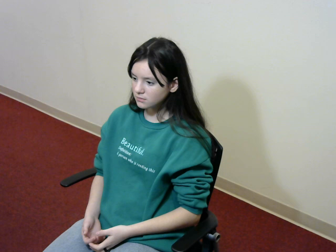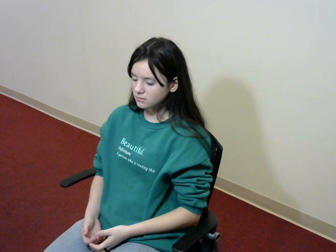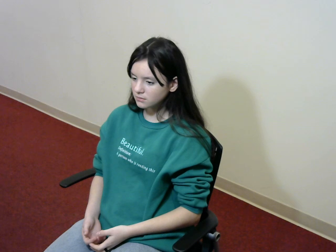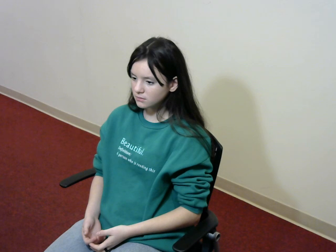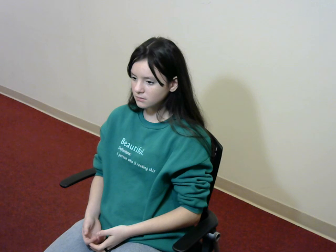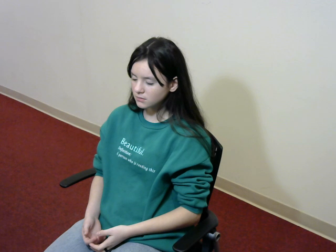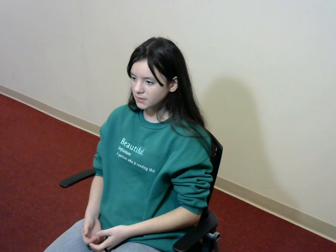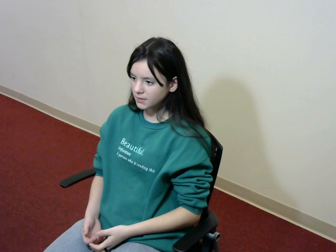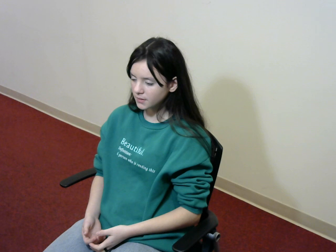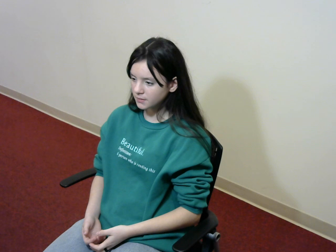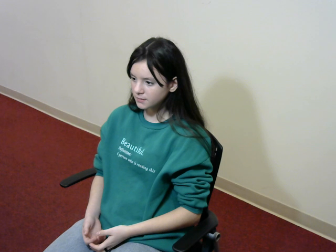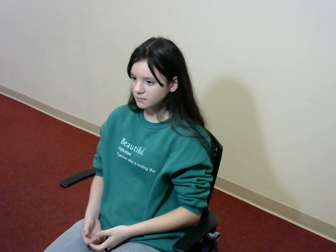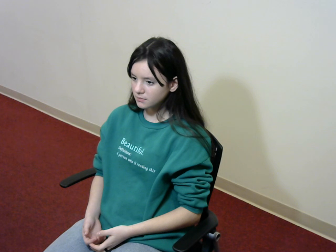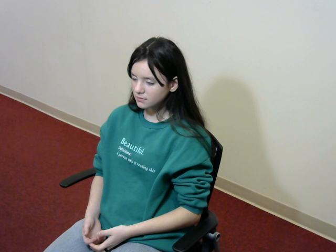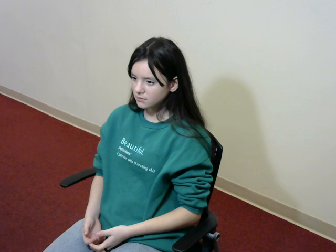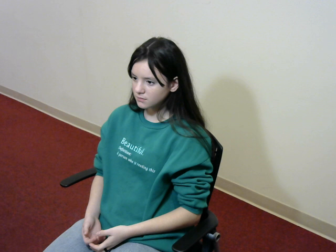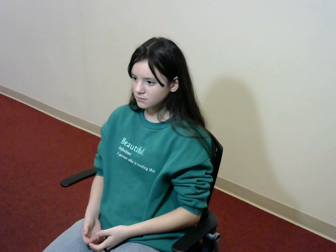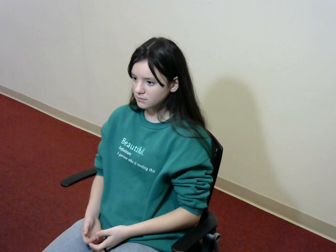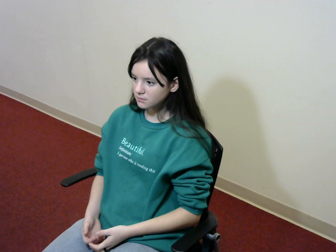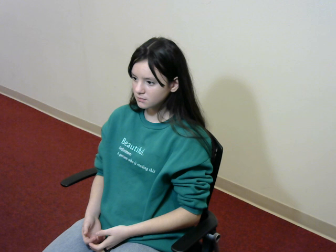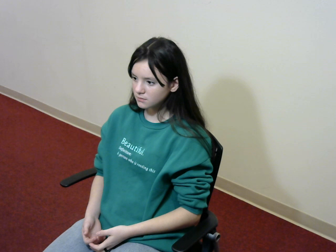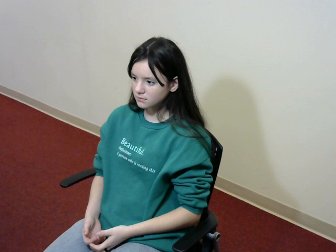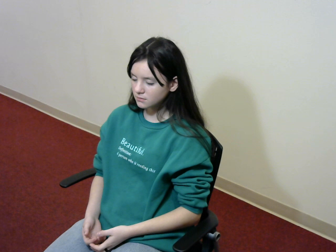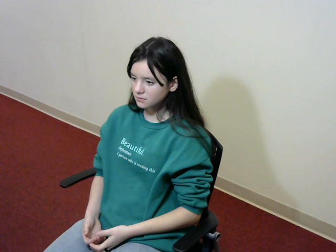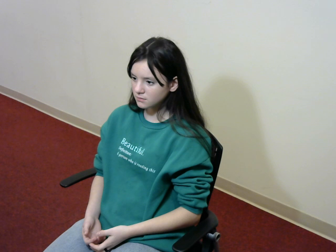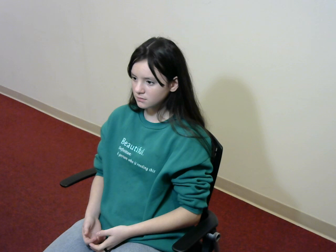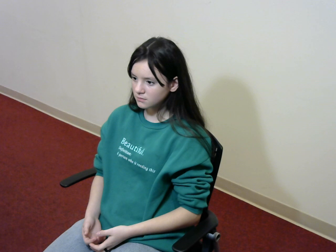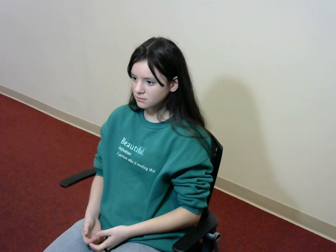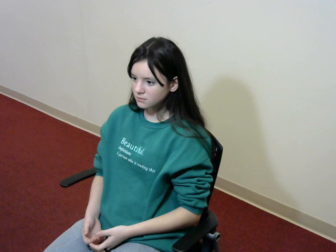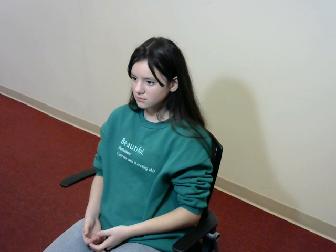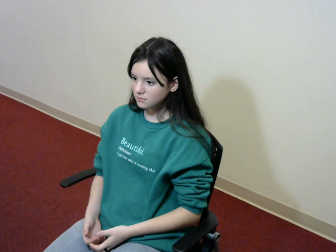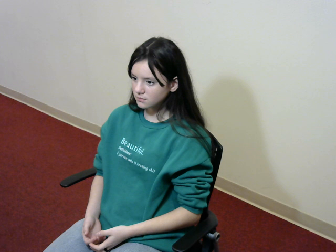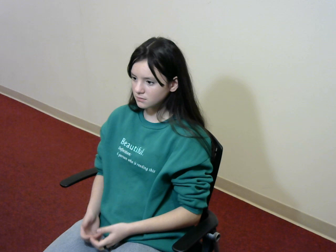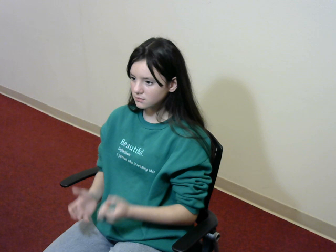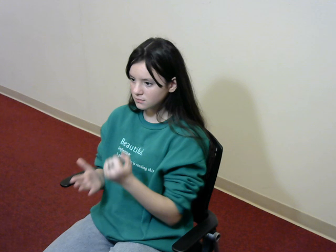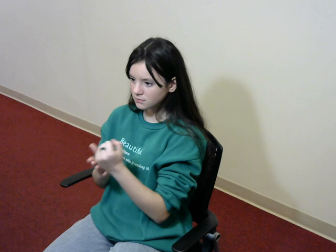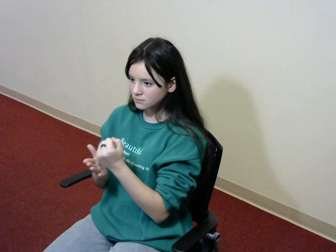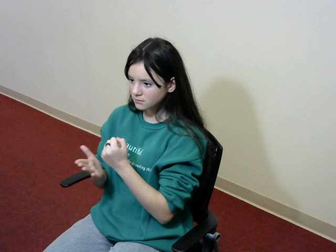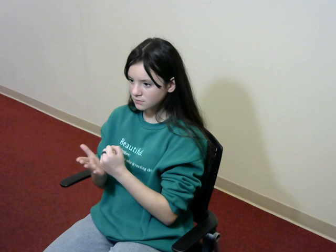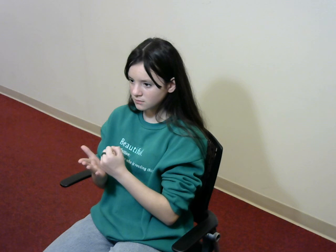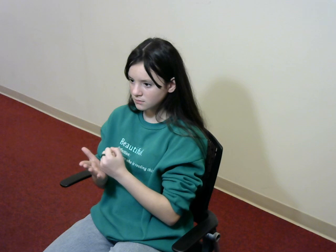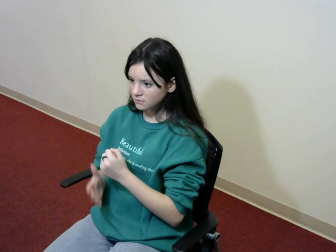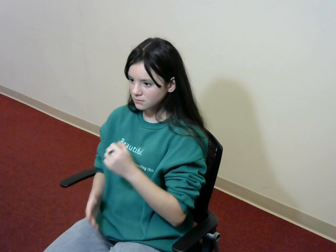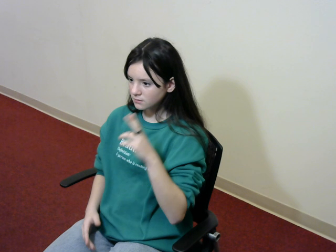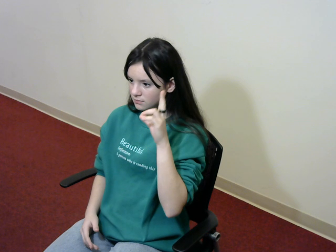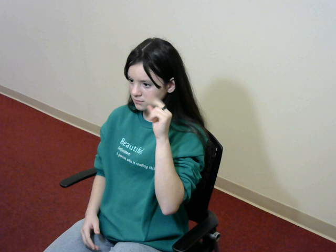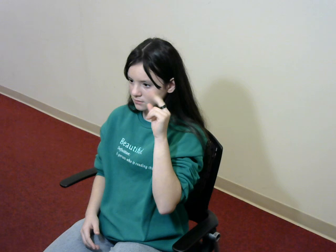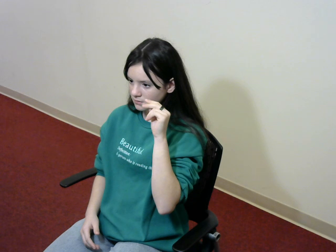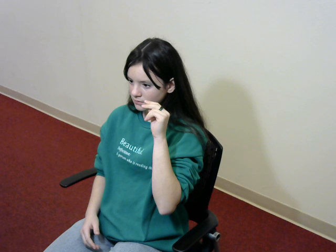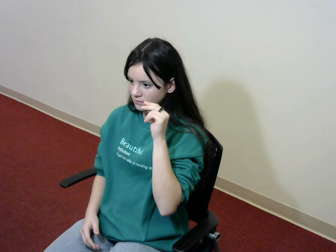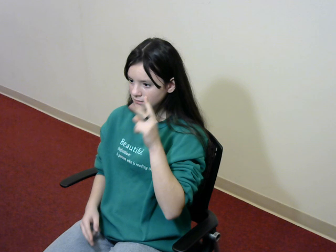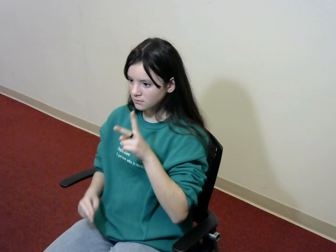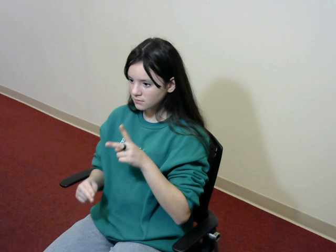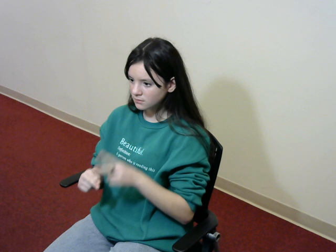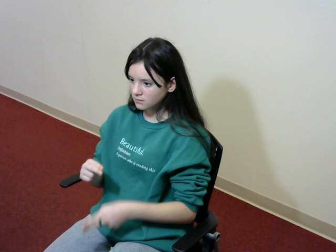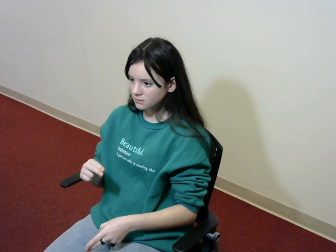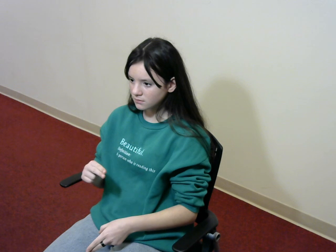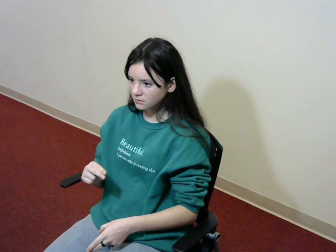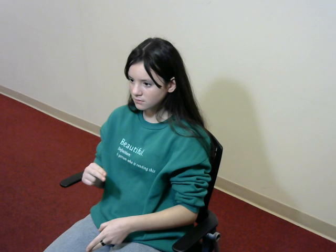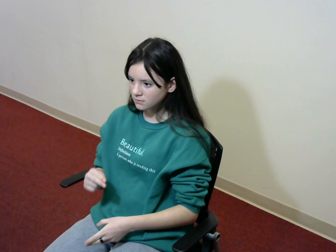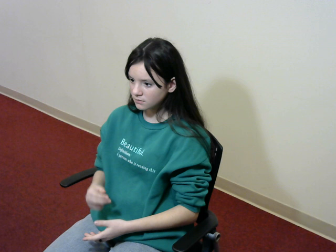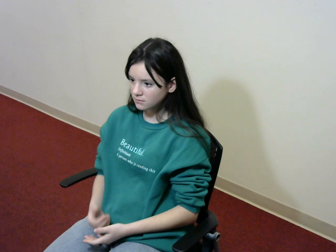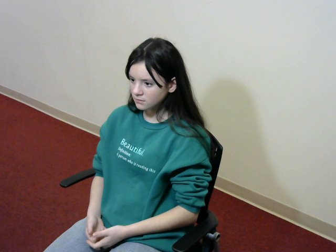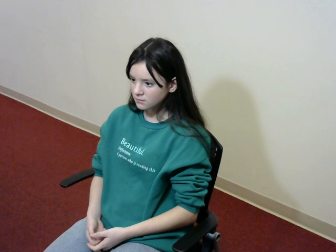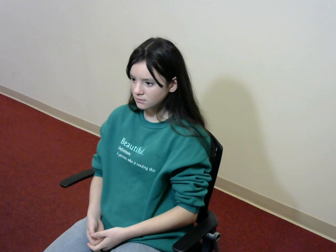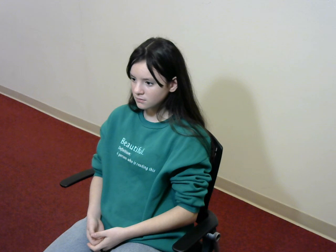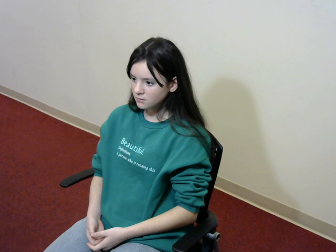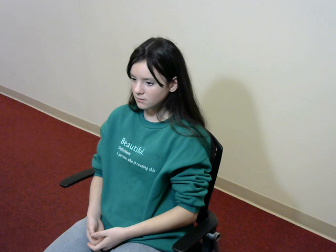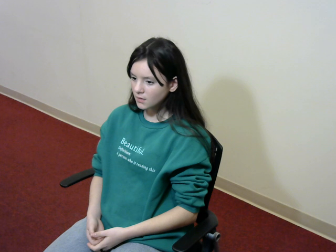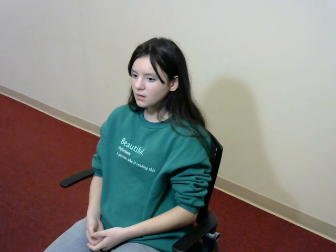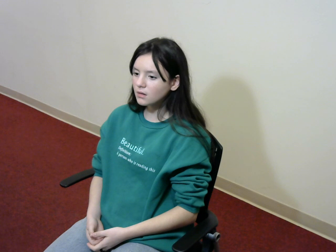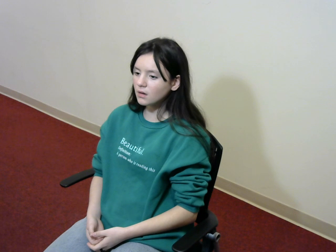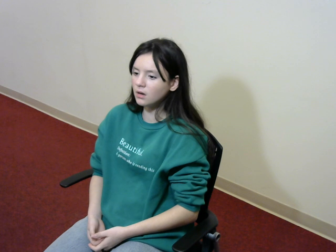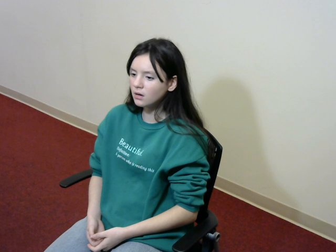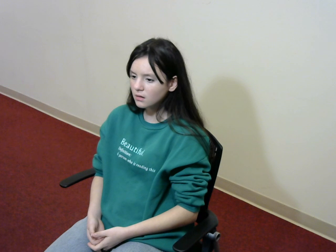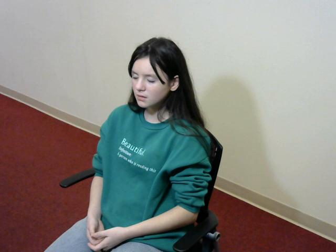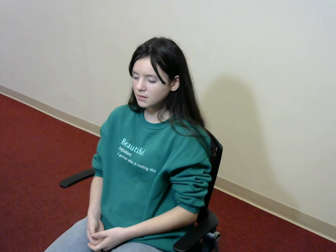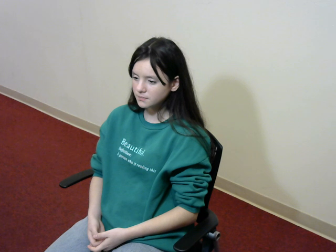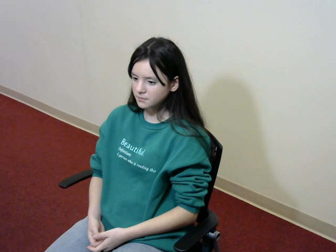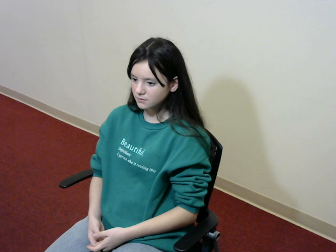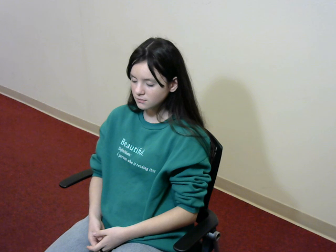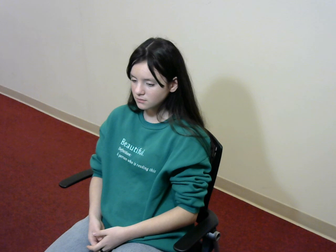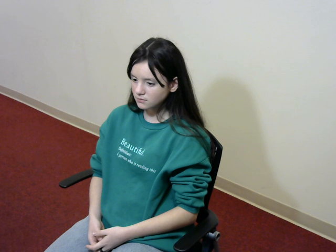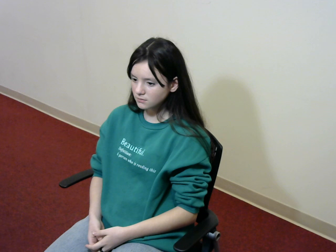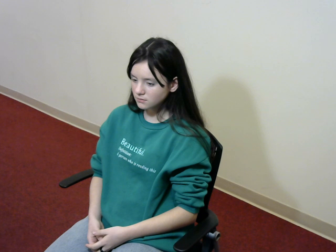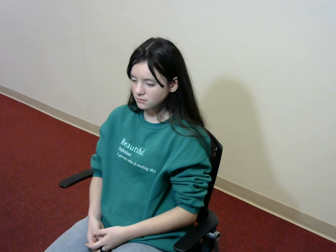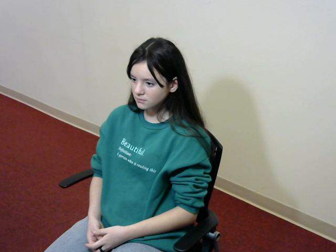Viza nə vaxt bitir?